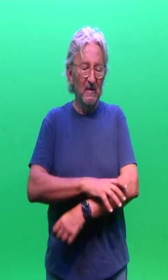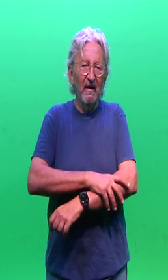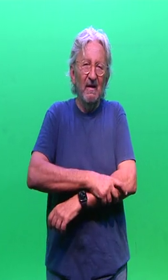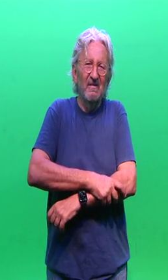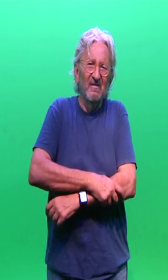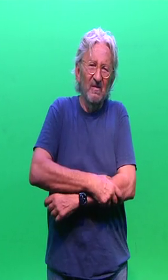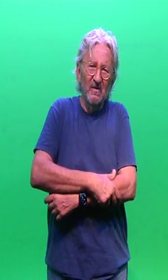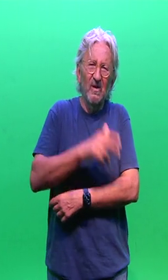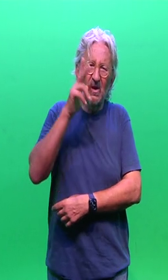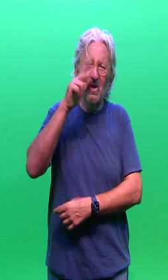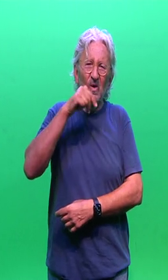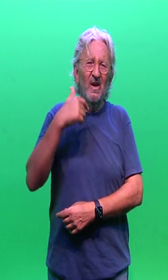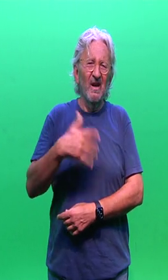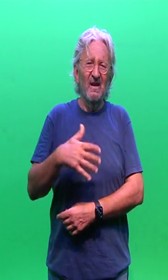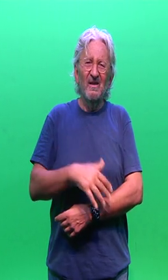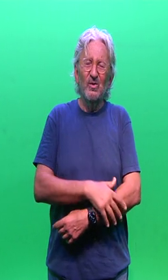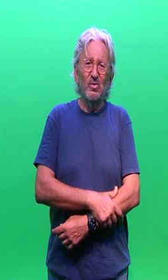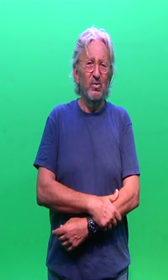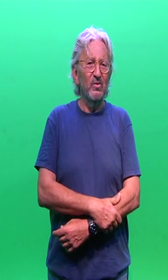Em fa força mal el braç.